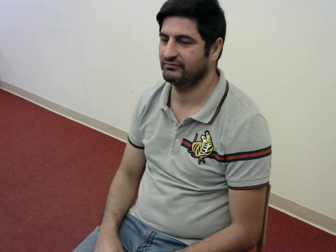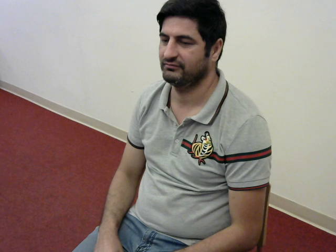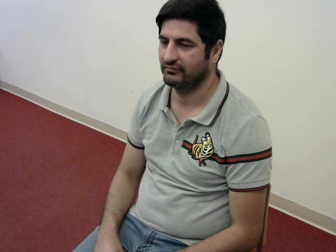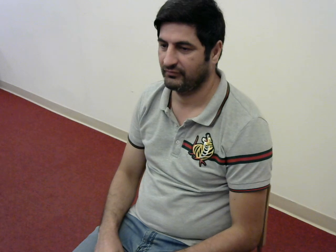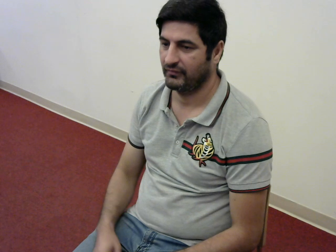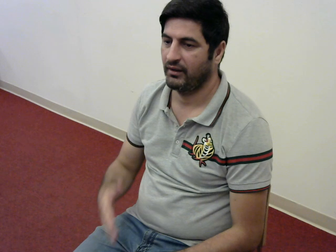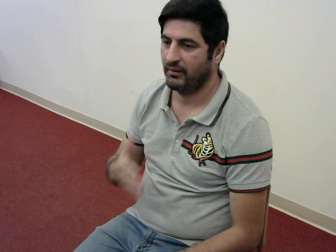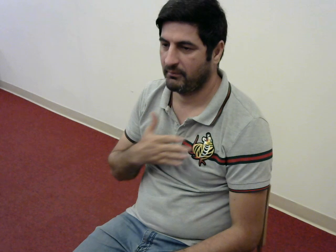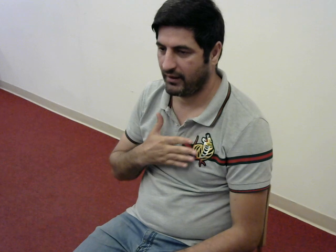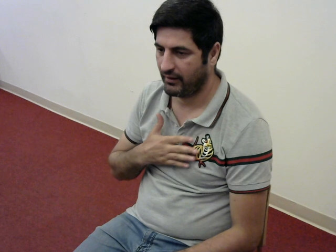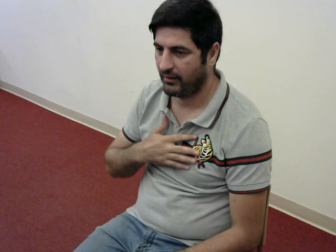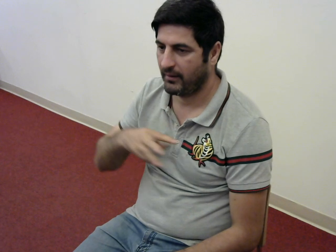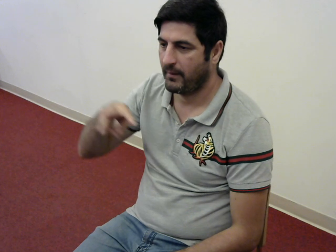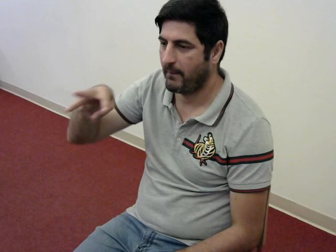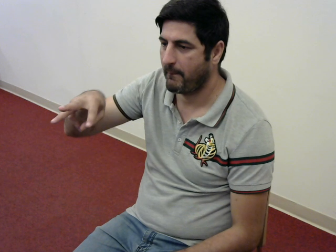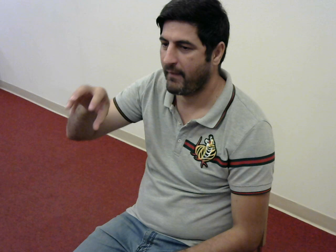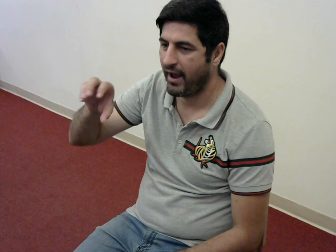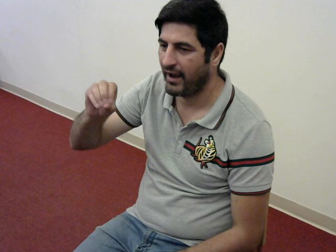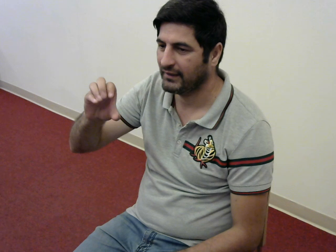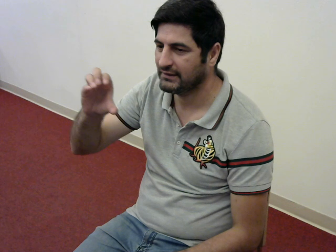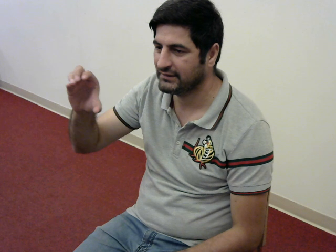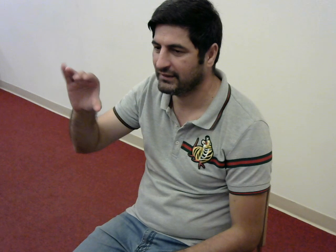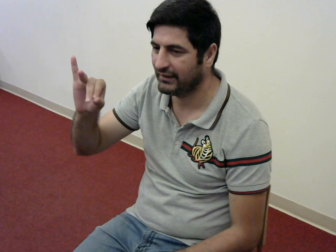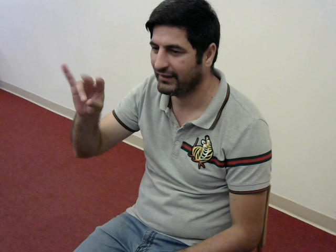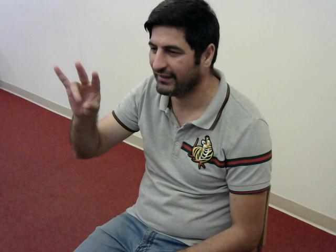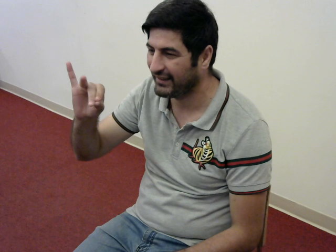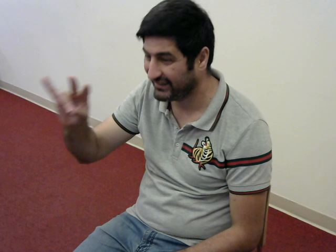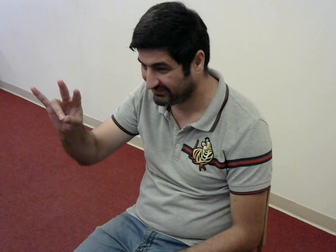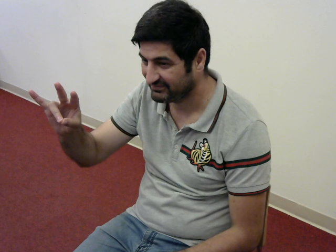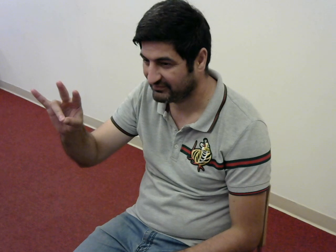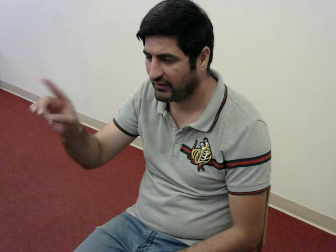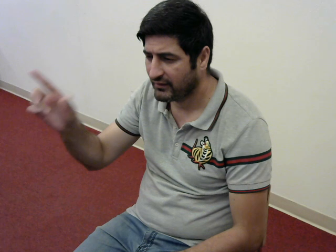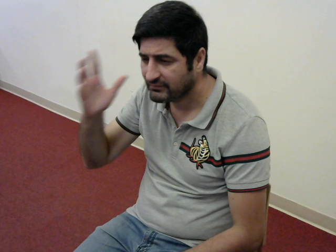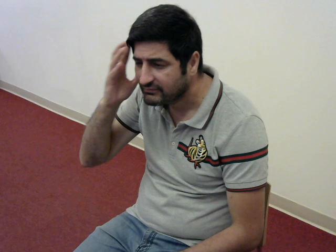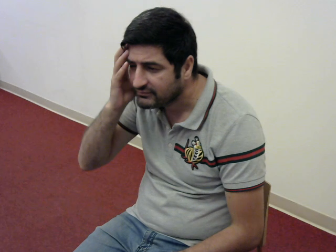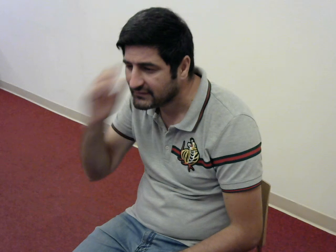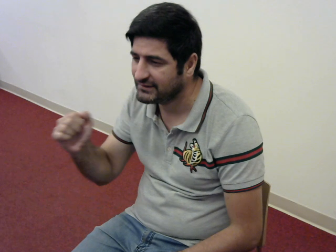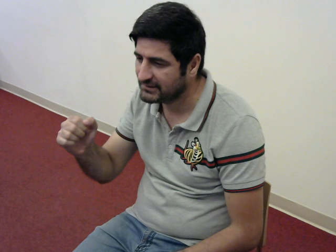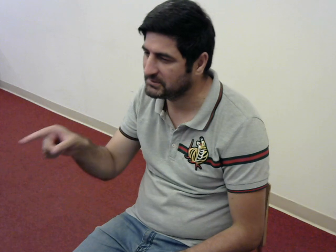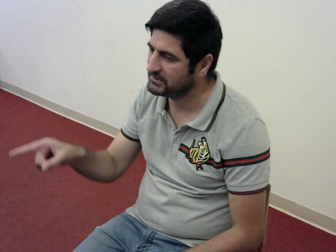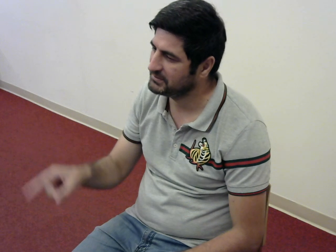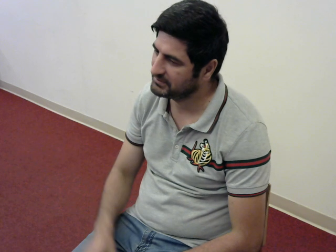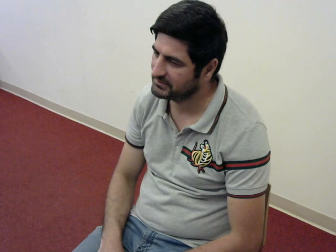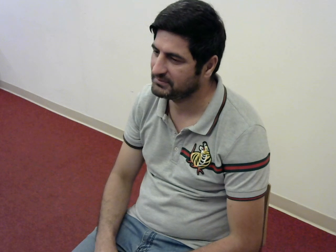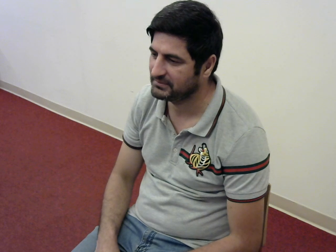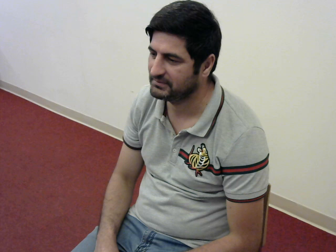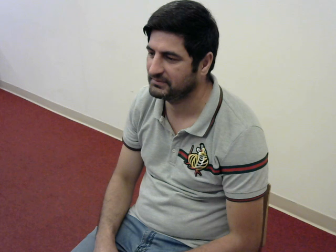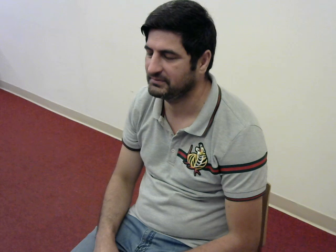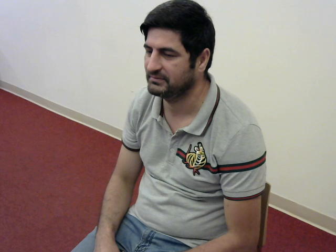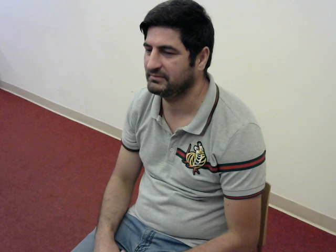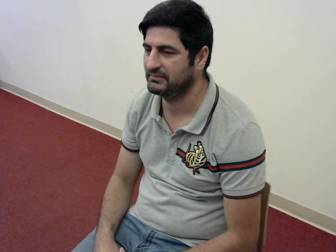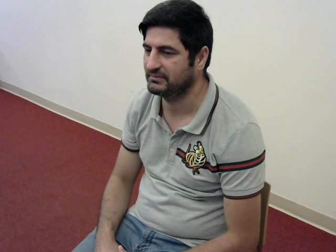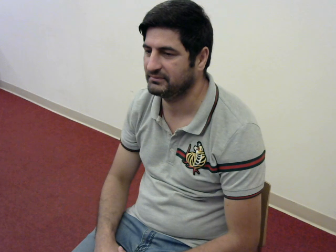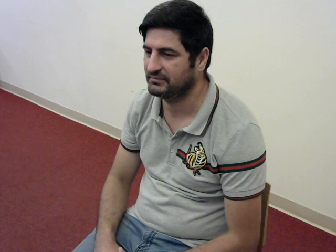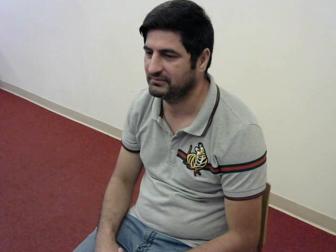Mən Messinin fanatıyam